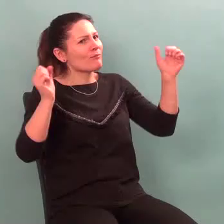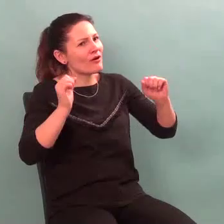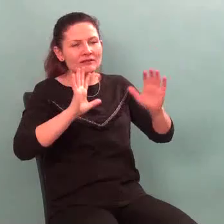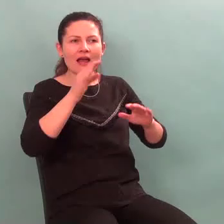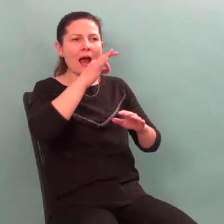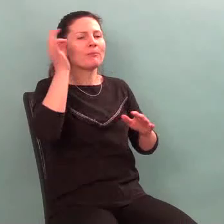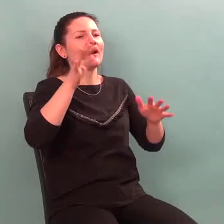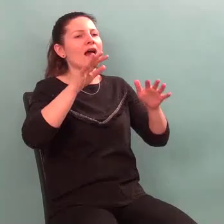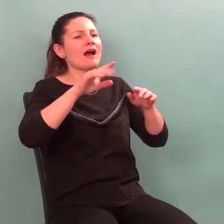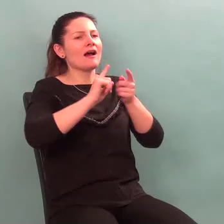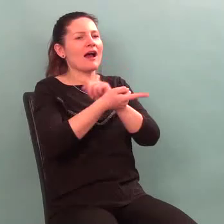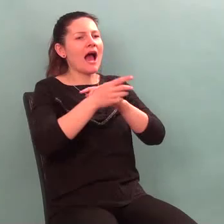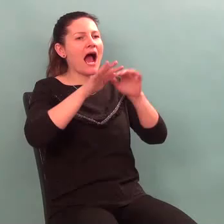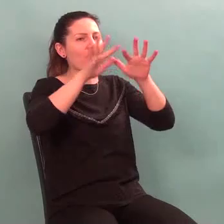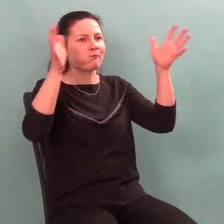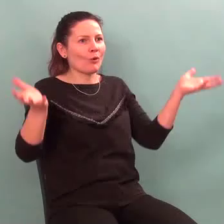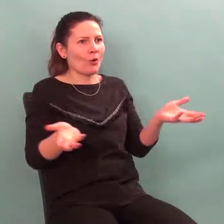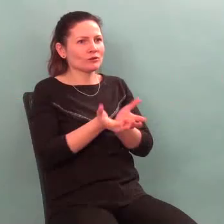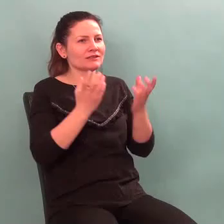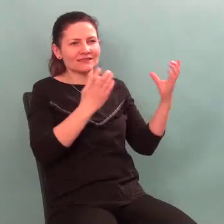Lepiej zmienić na arbuz, jest wielki.